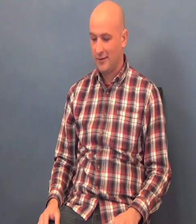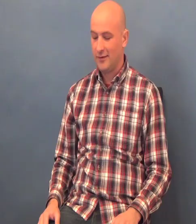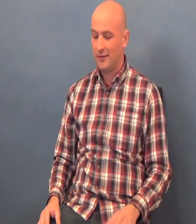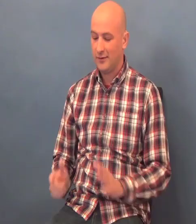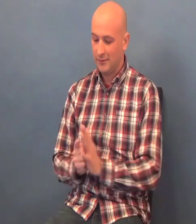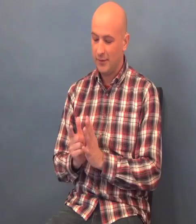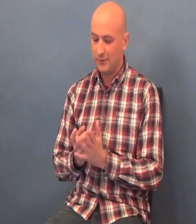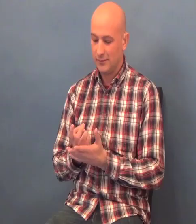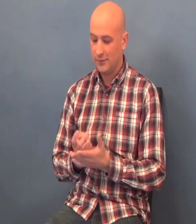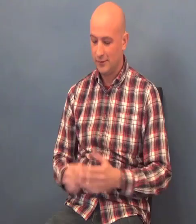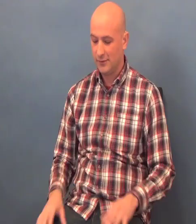Osiemnastego luty.